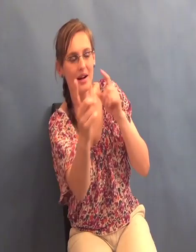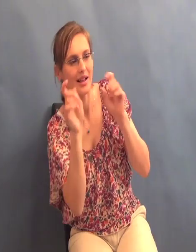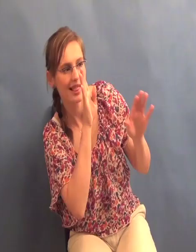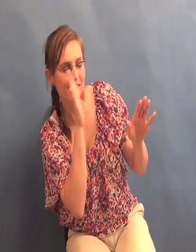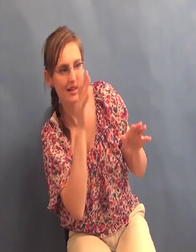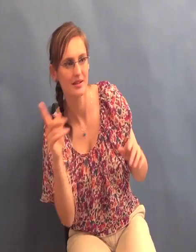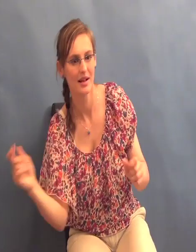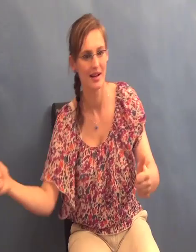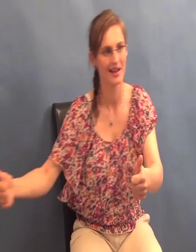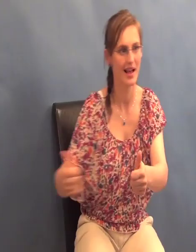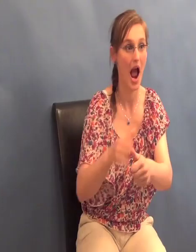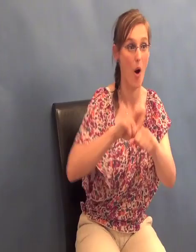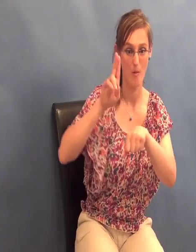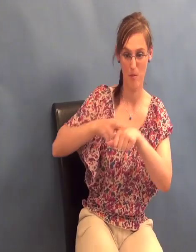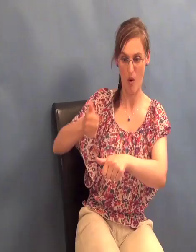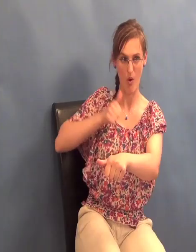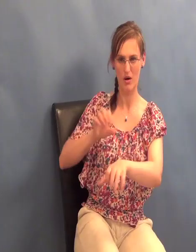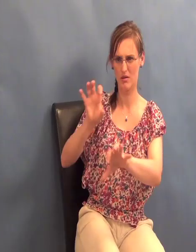Chłopiec podchodzi do Chaplina, a z tyłu jest policjant, który obserwuje zdziwiony całą sytuację.